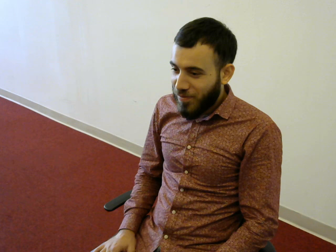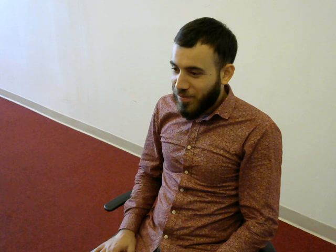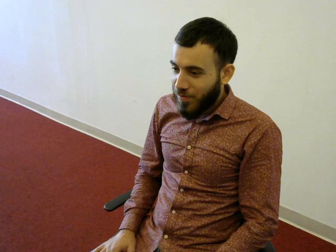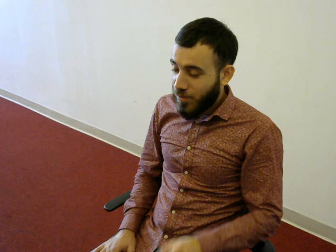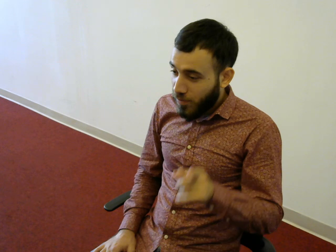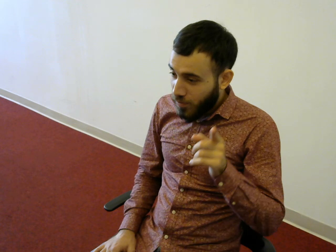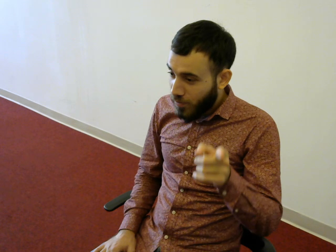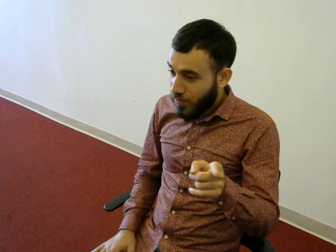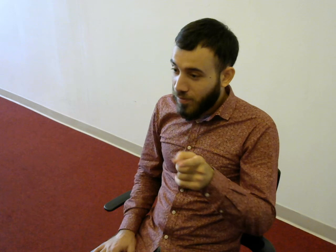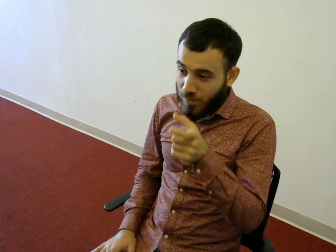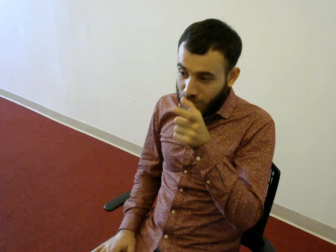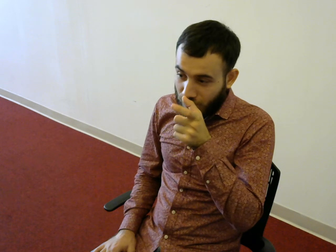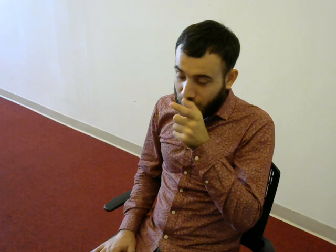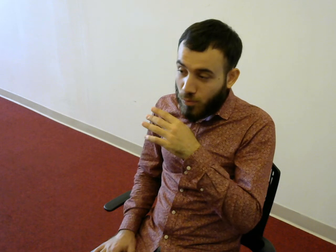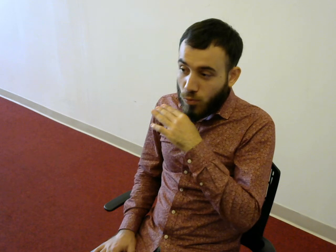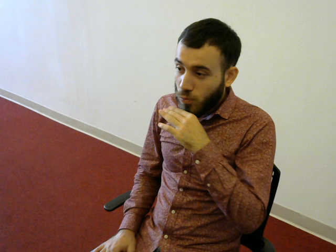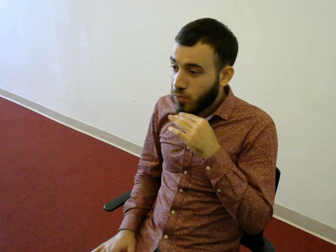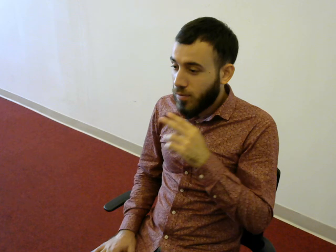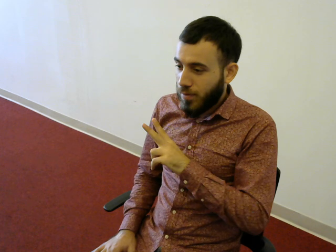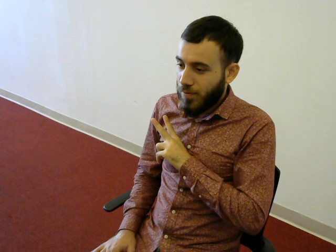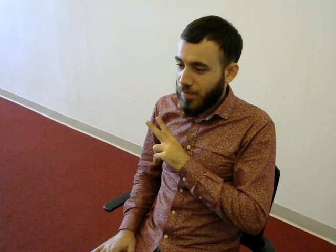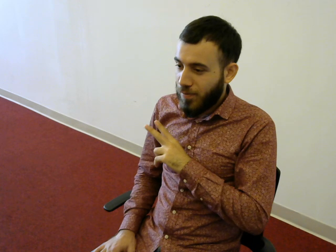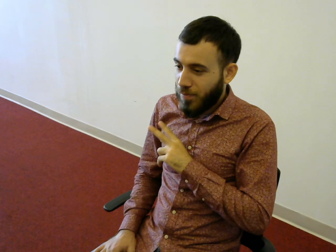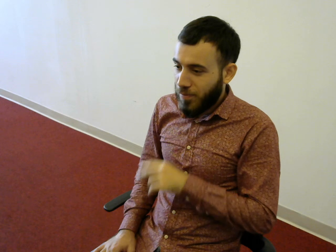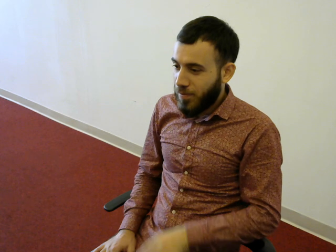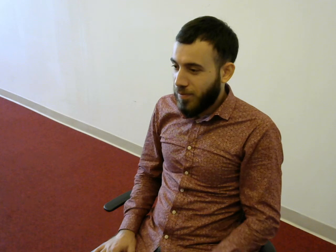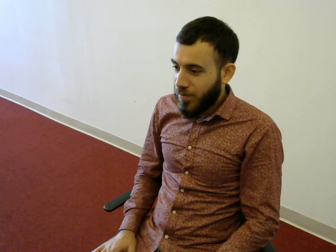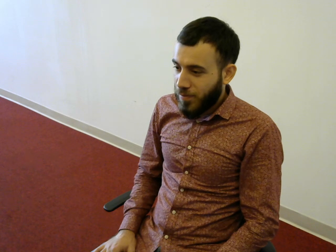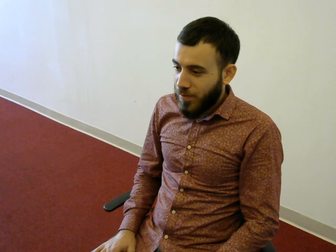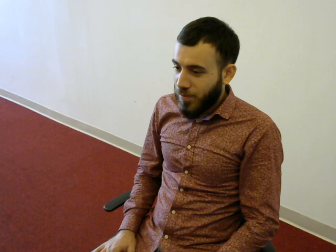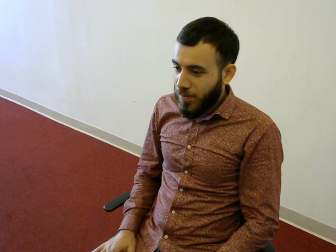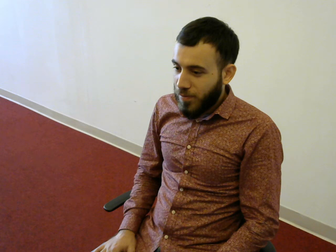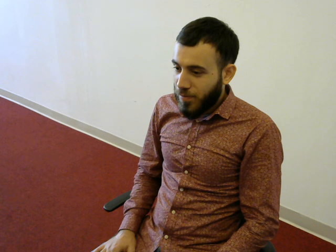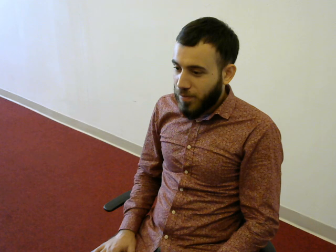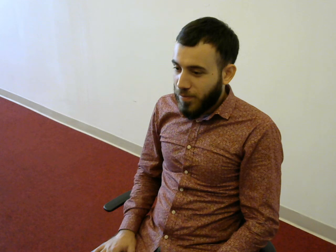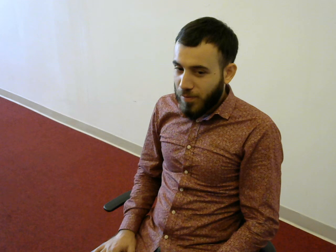O itləri çox sevir